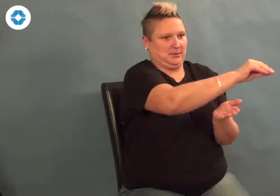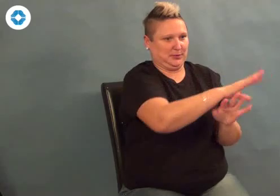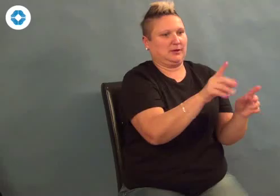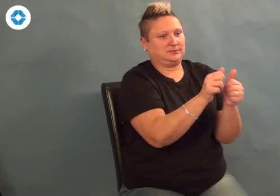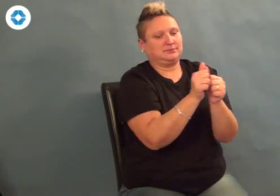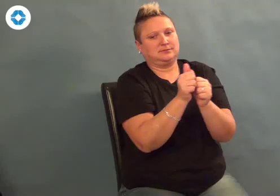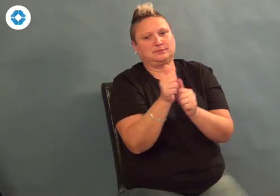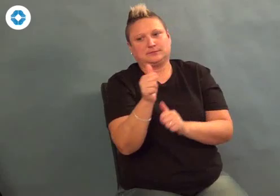Charlie Chaplin odchodzi.